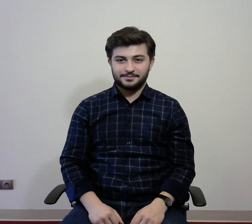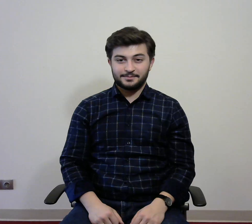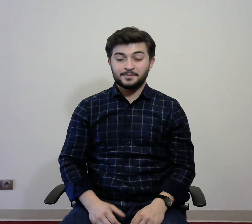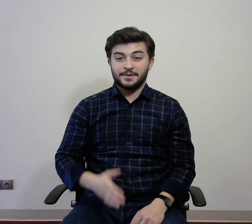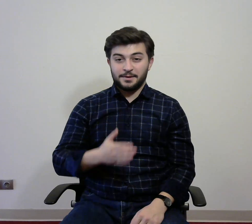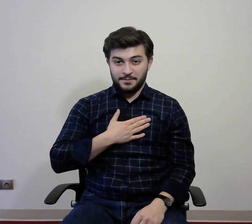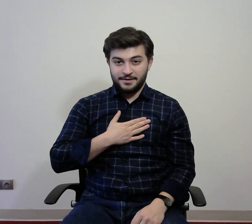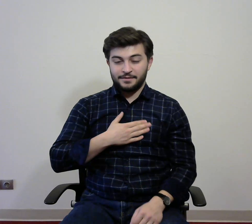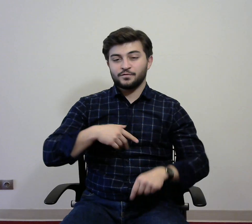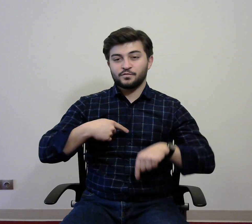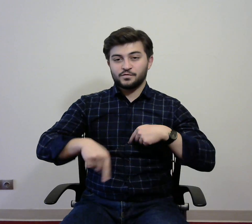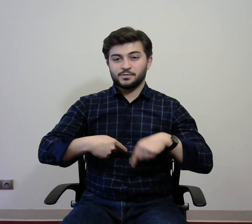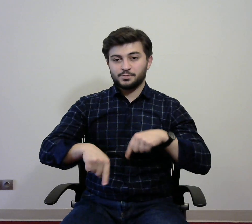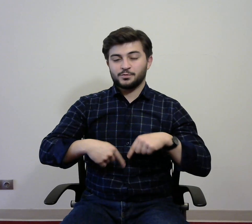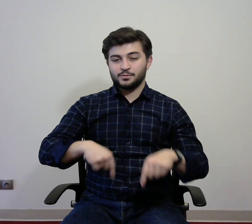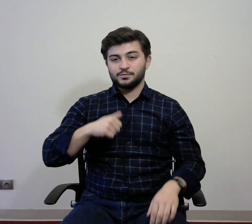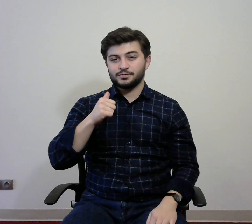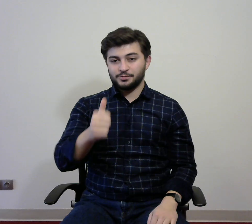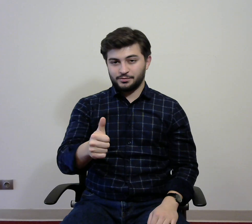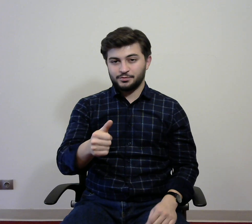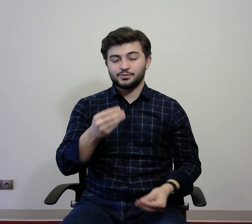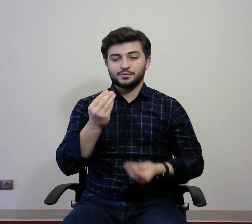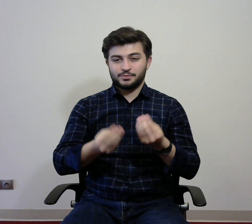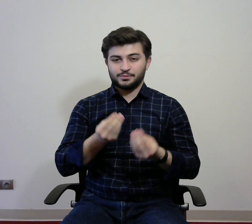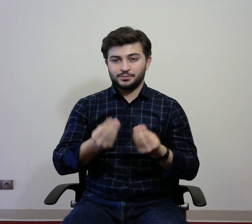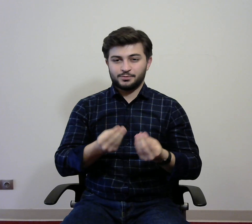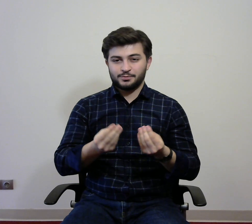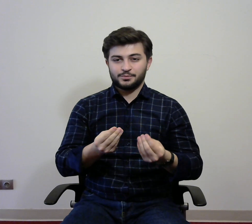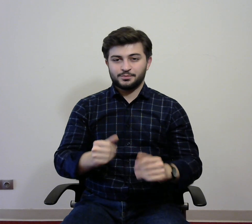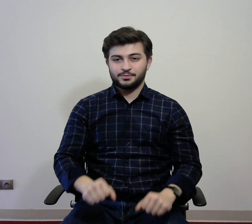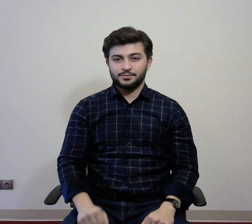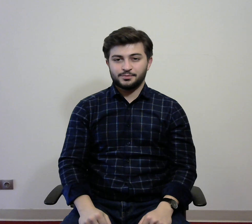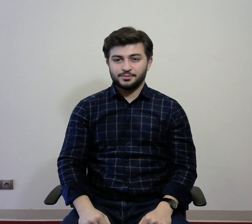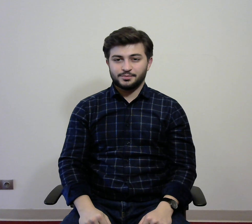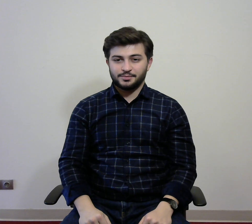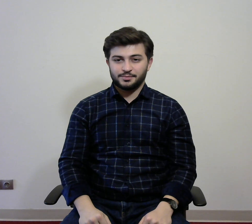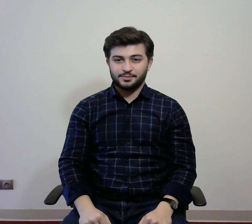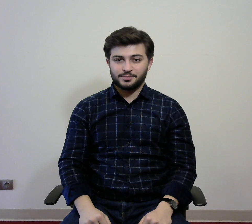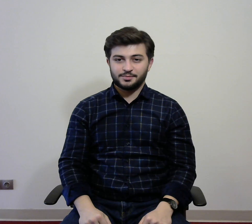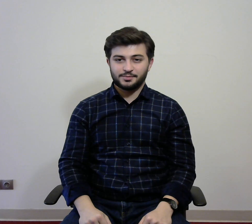Mən futbolu yaxşı oynayıram